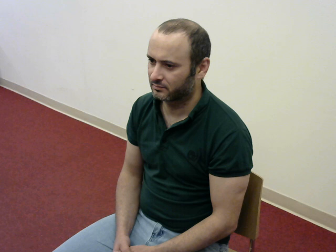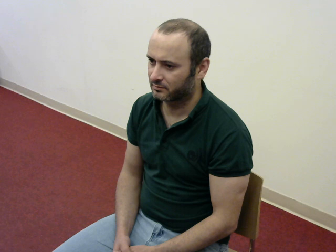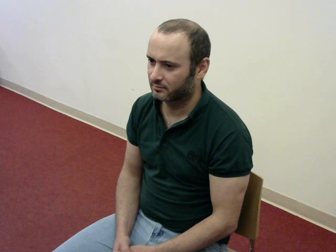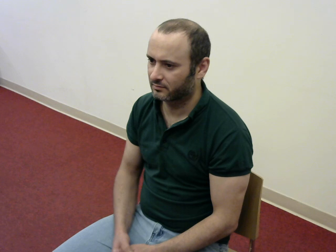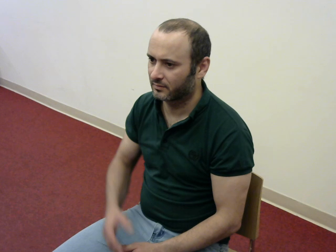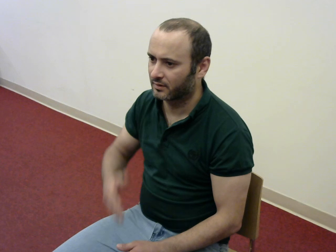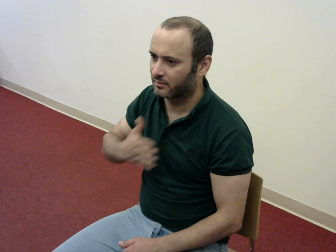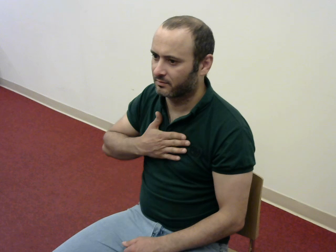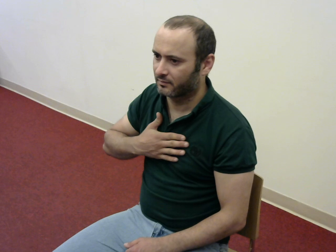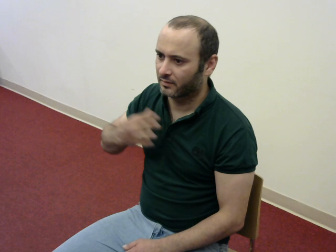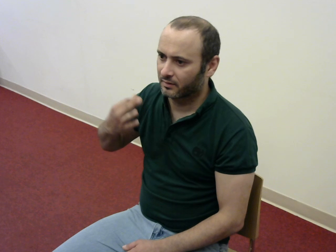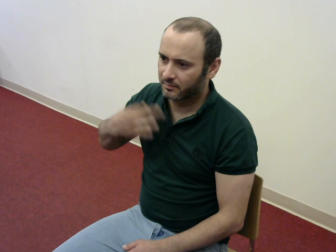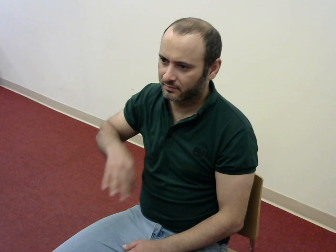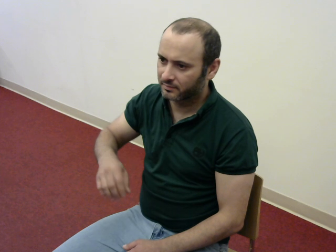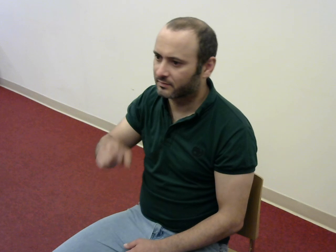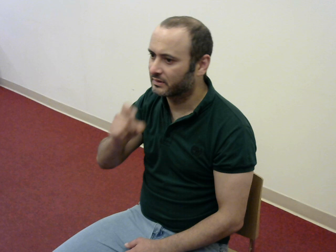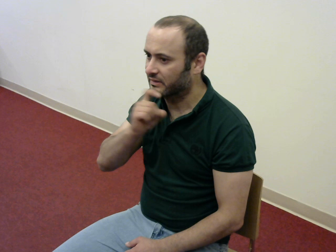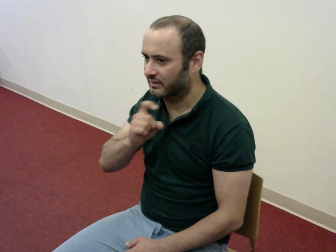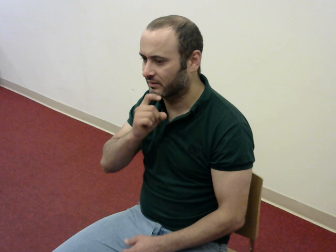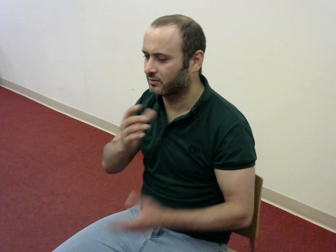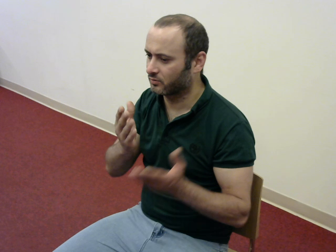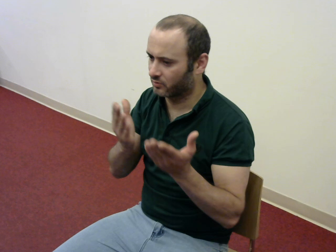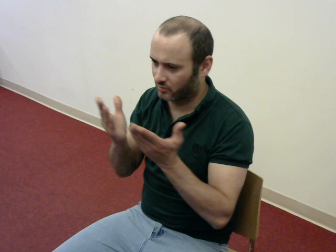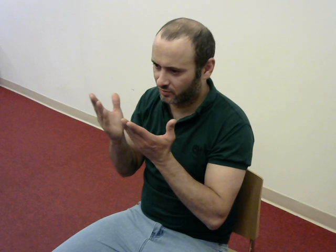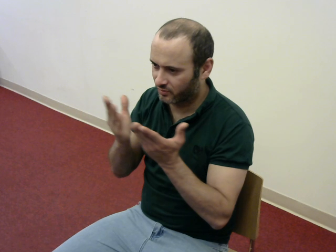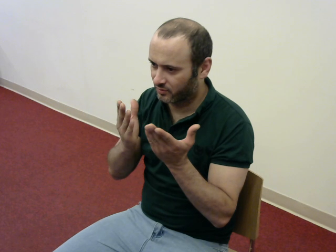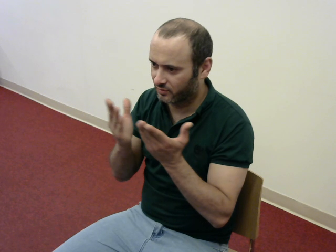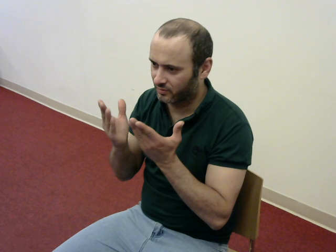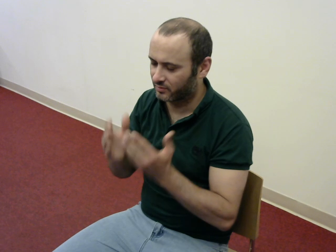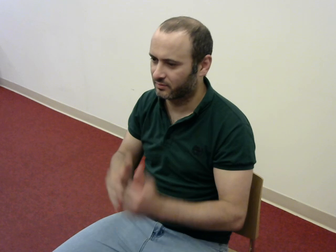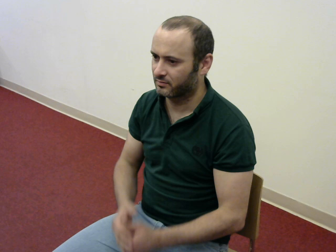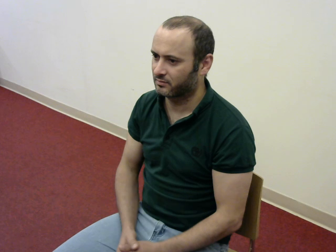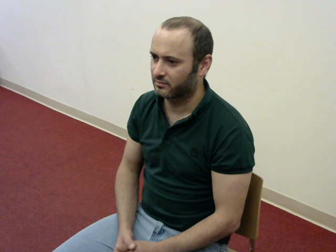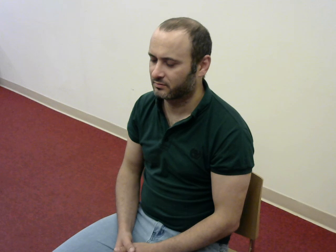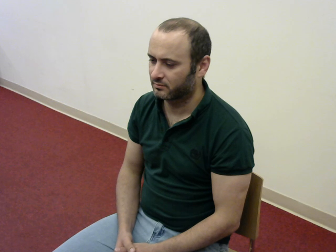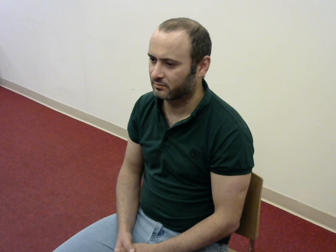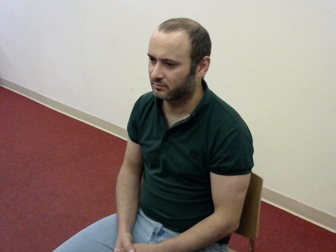Mənim oğlum universitetdə oxuyur